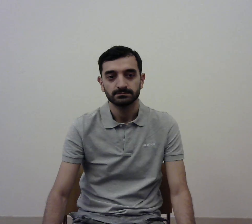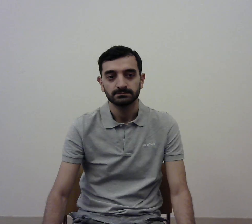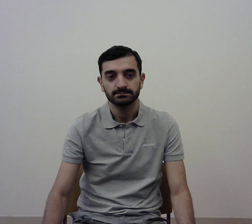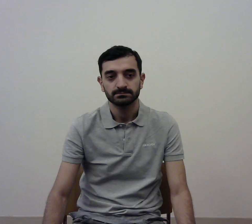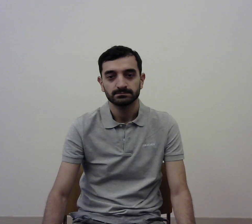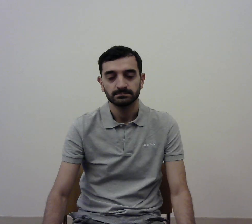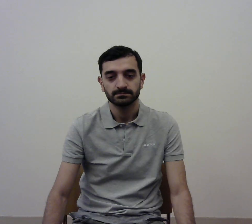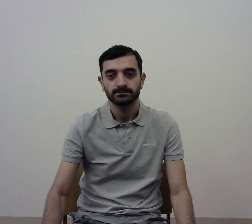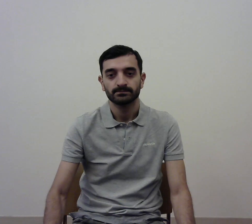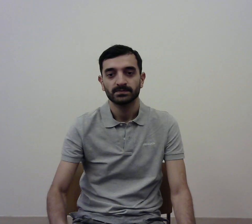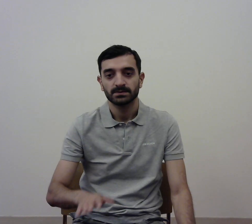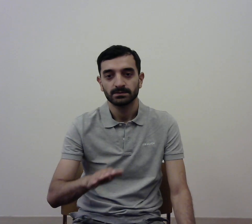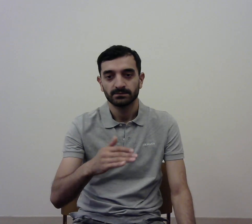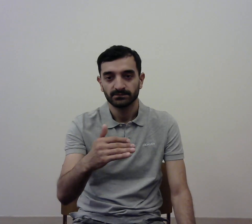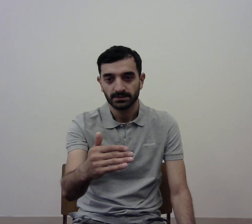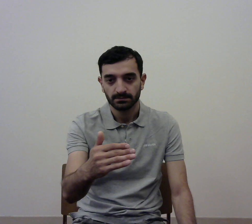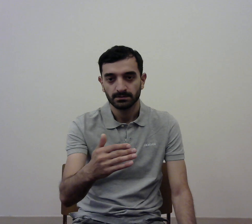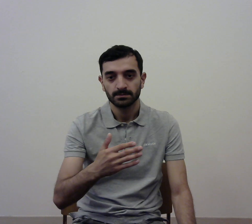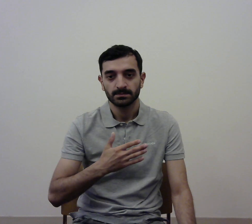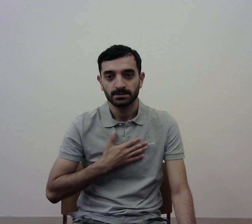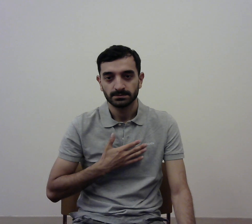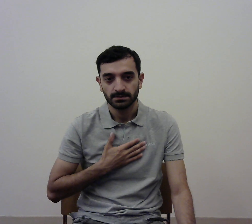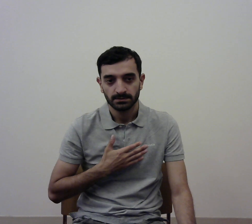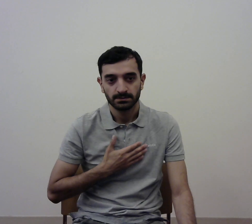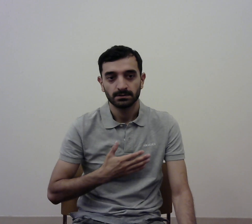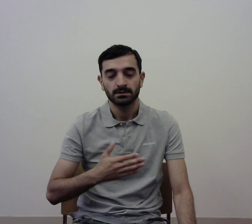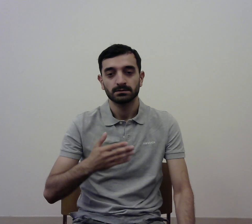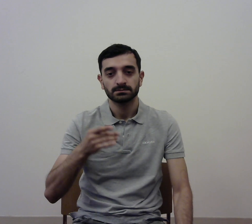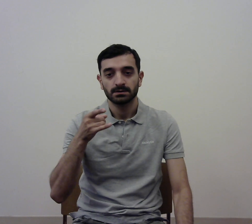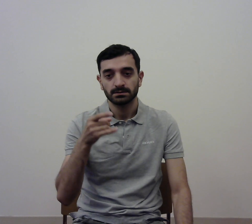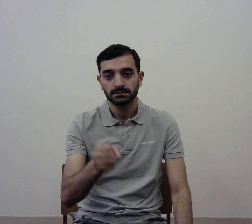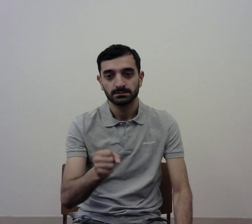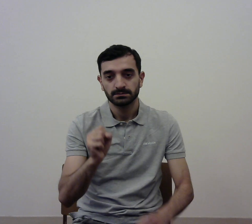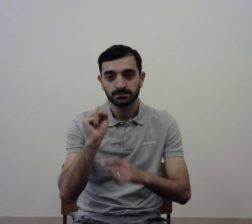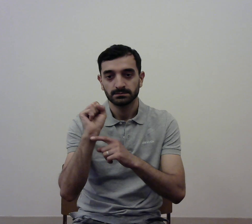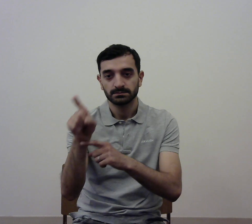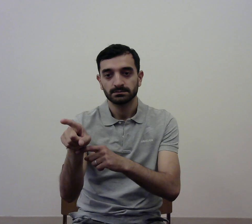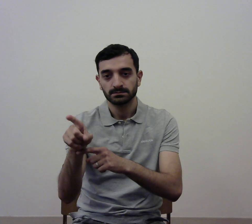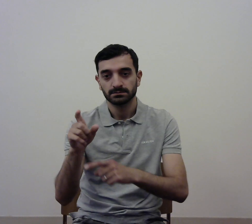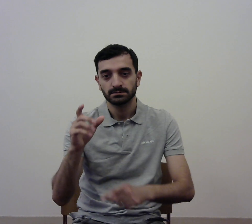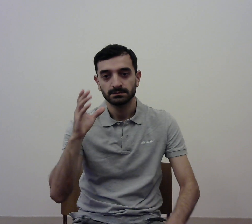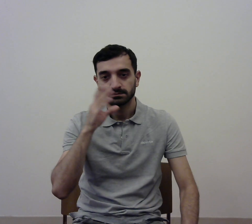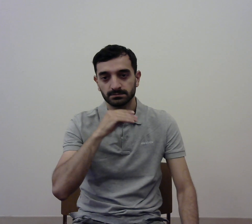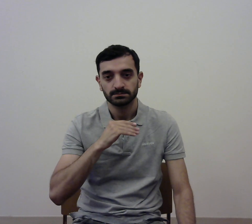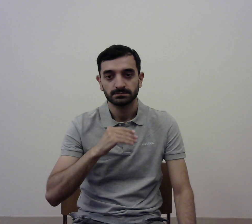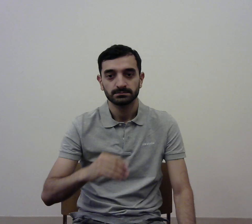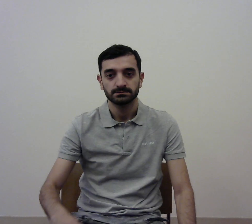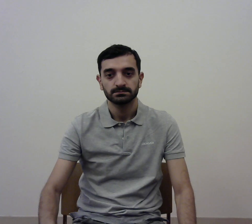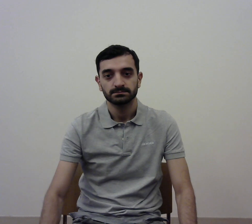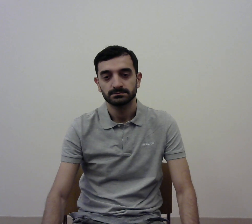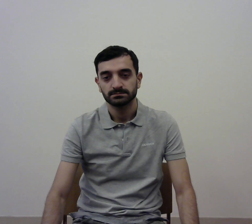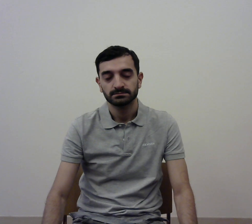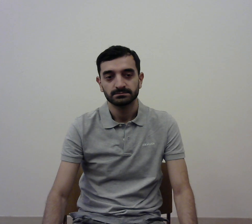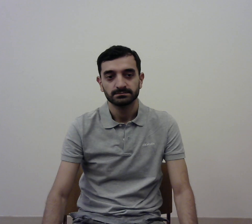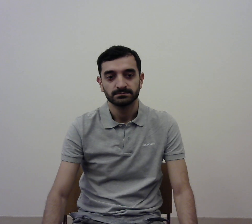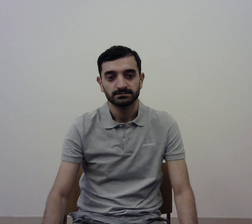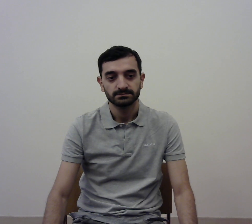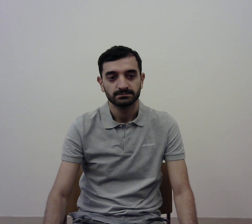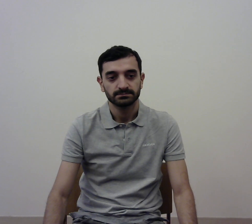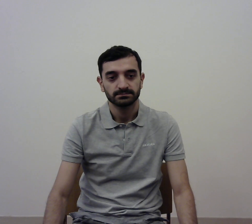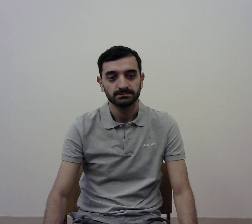Siz mənə taksi sifariş edə bilərsinizmi?